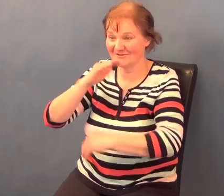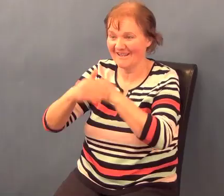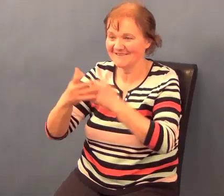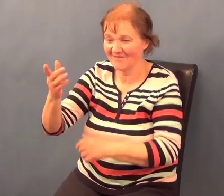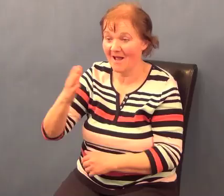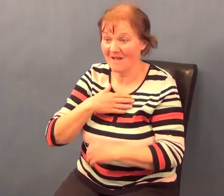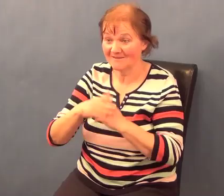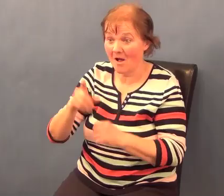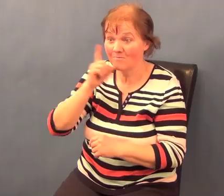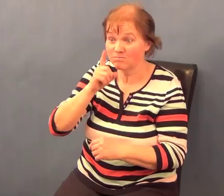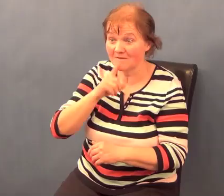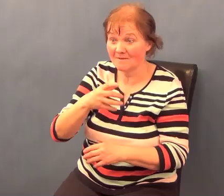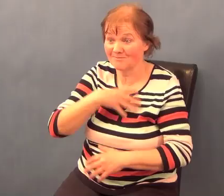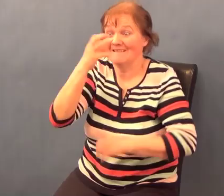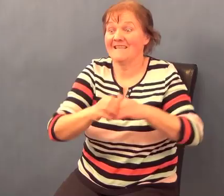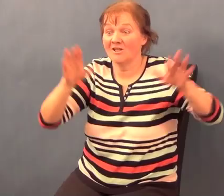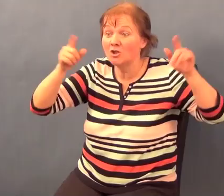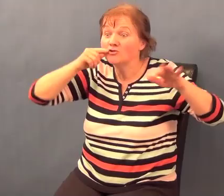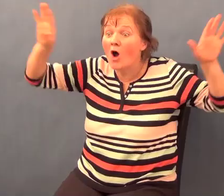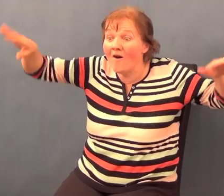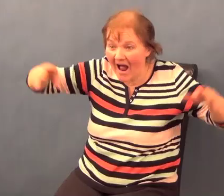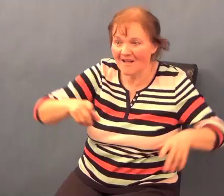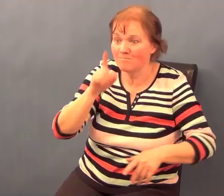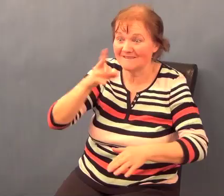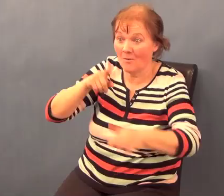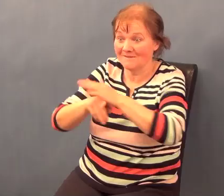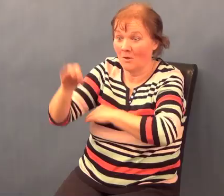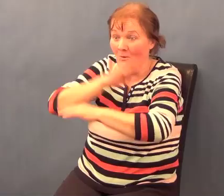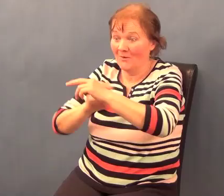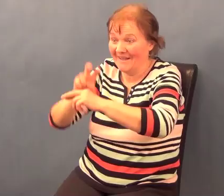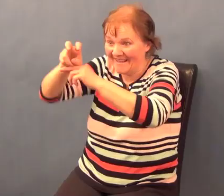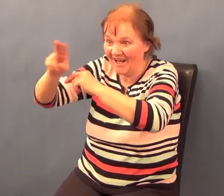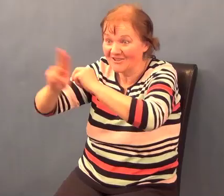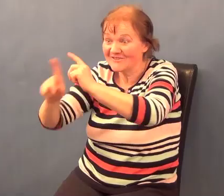Przestraszony chłopak miał szczęście. Uciekł przed sową na stos kamieni.